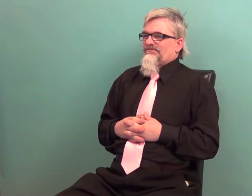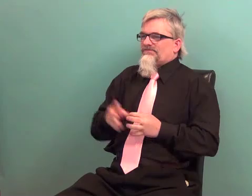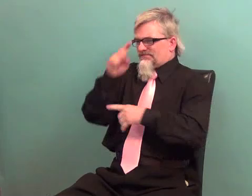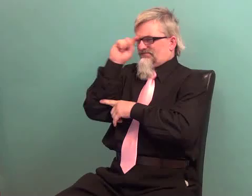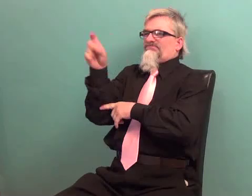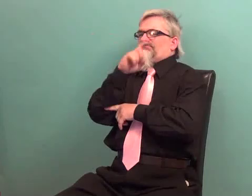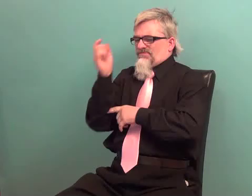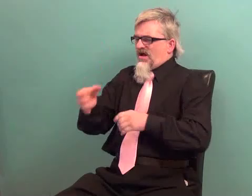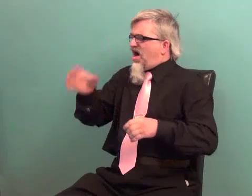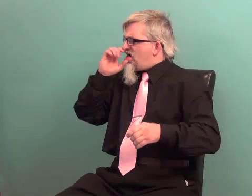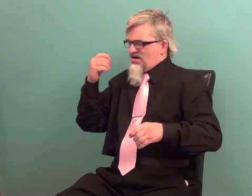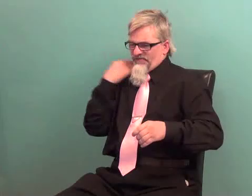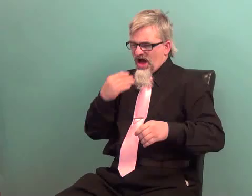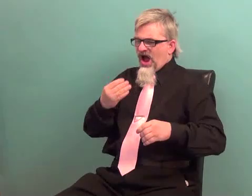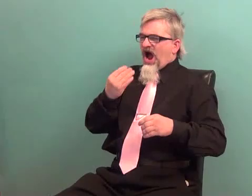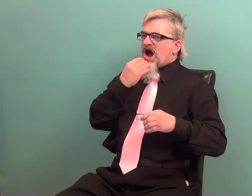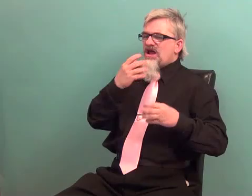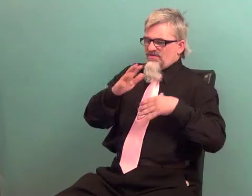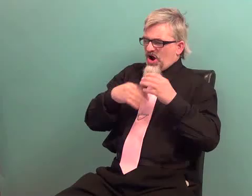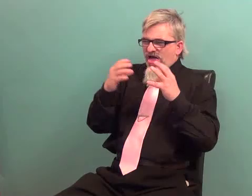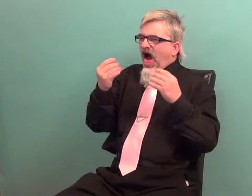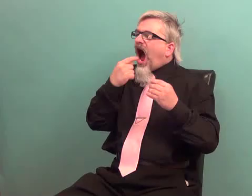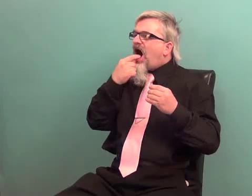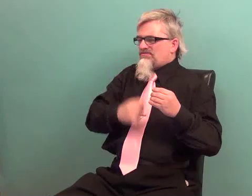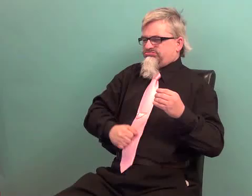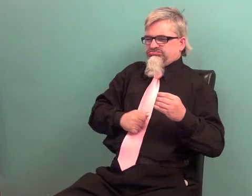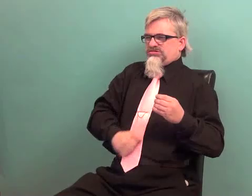Jak ktoś jest pijany, pije alkohol i jeszcze do tego je, to to źle wpływa na trawienie.